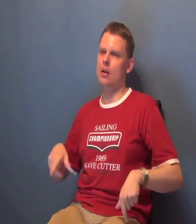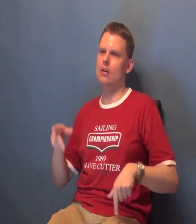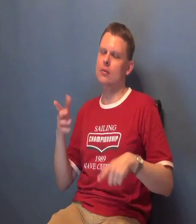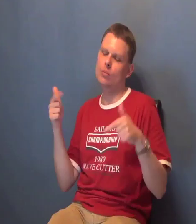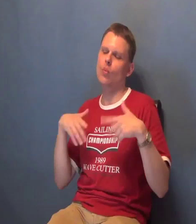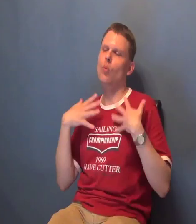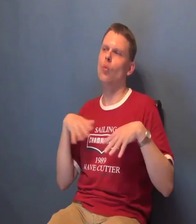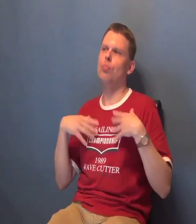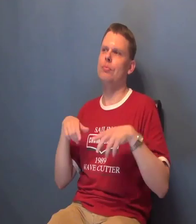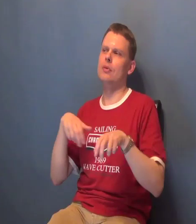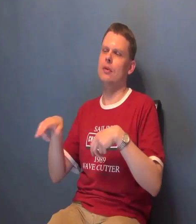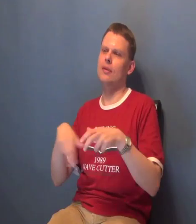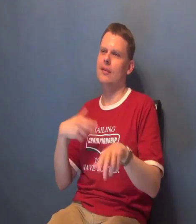Musi być ubrany.